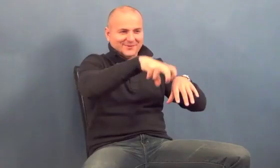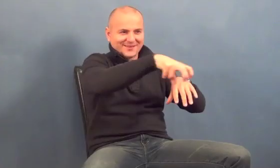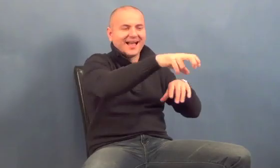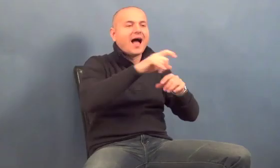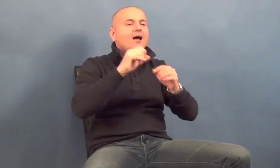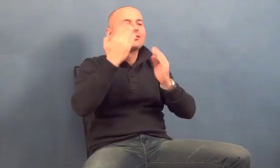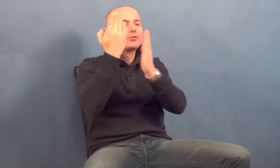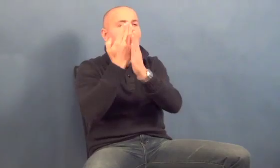I skakał dalej.